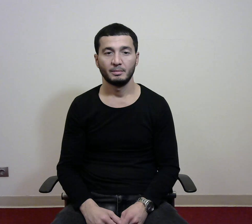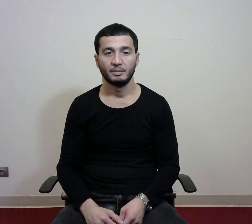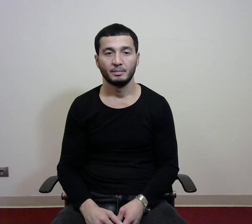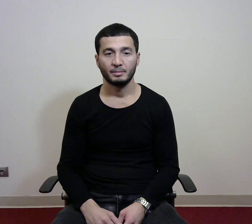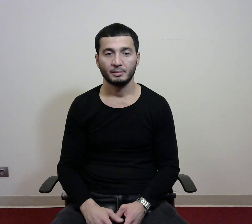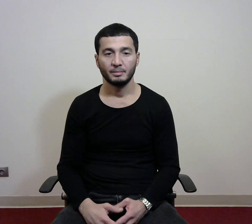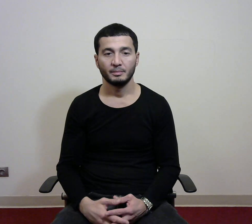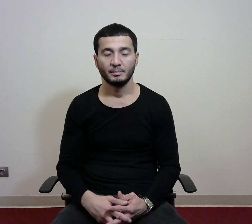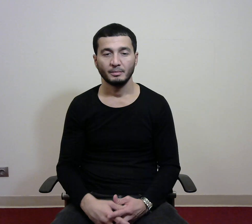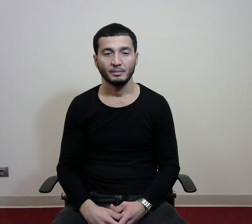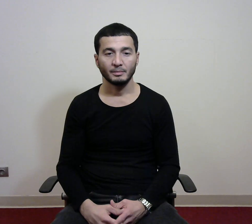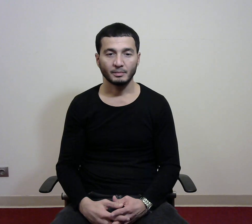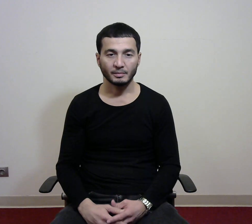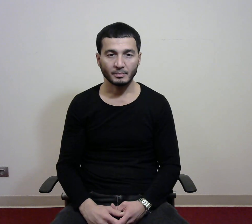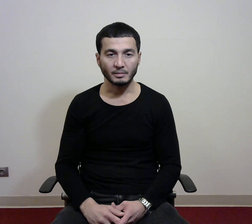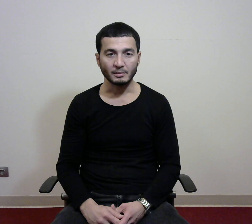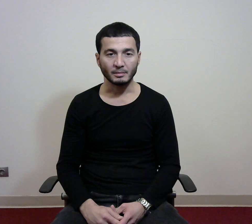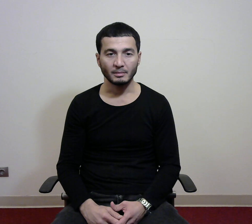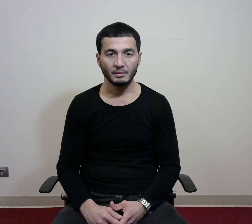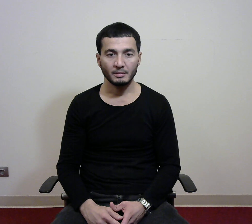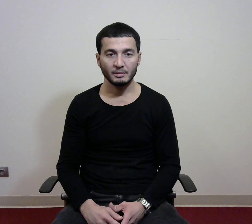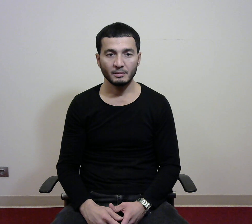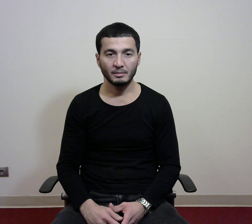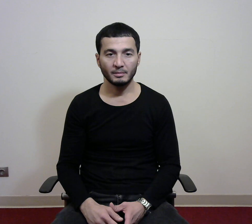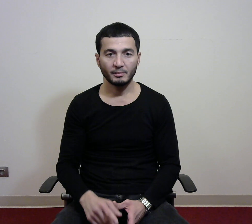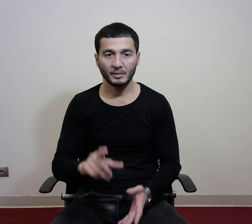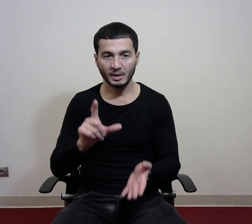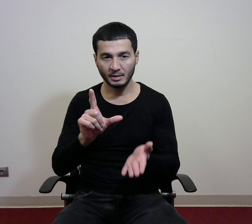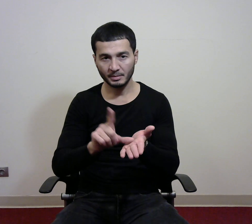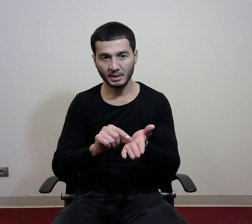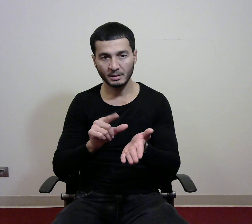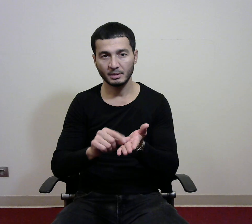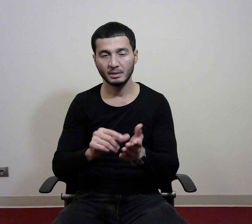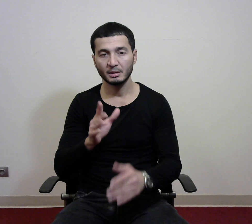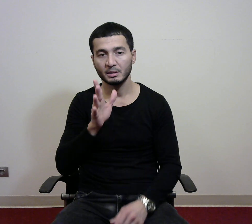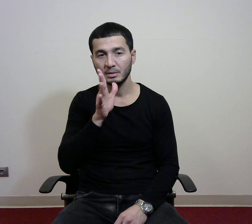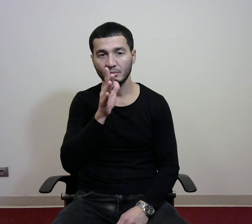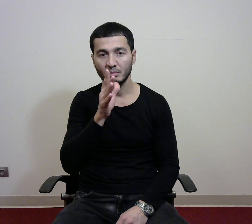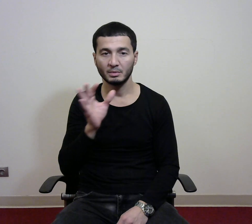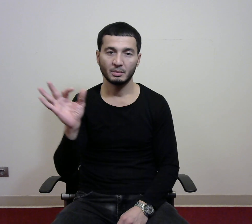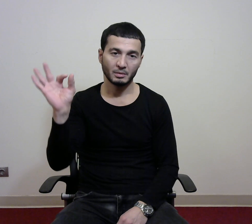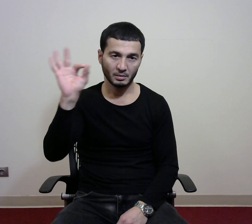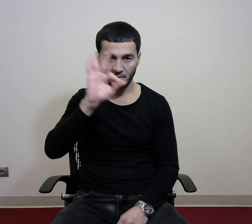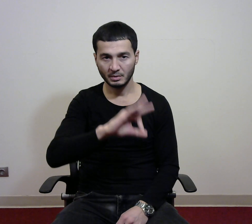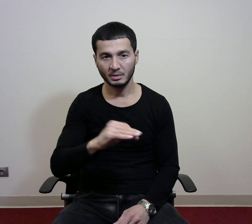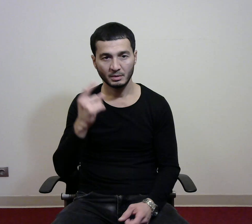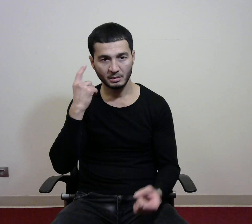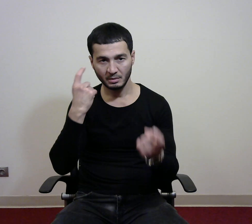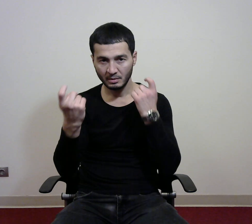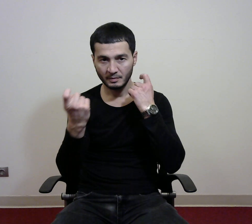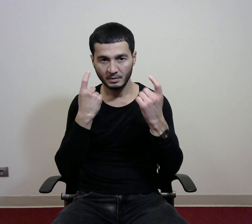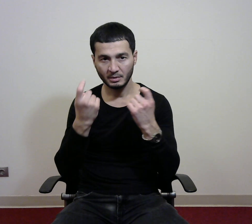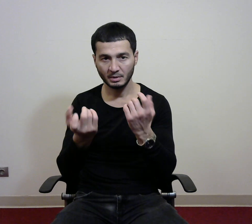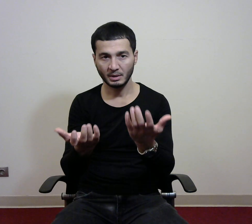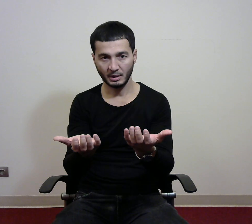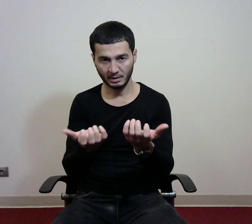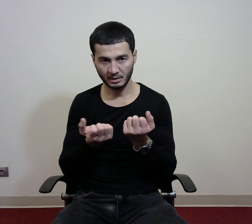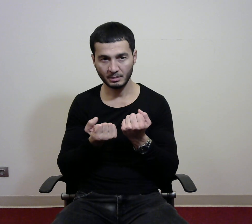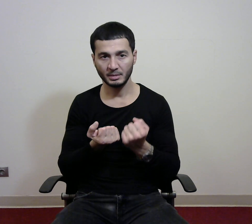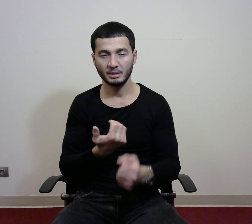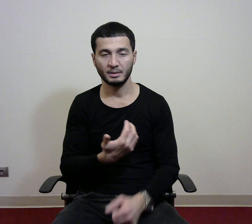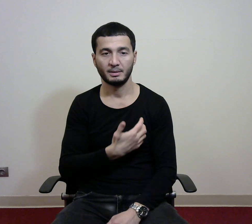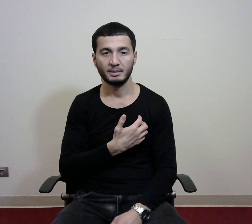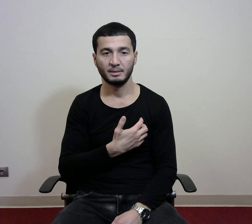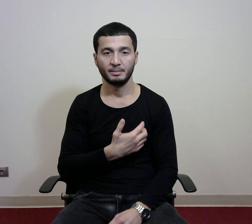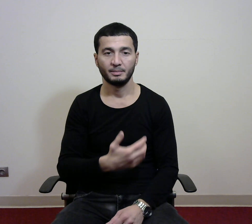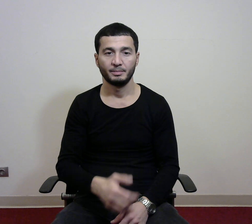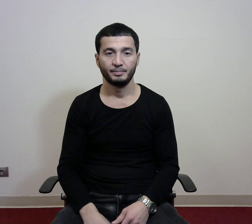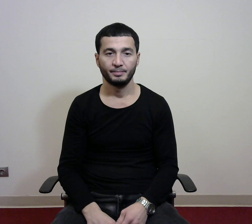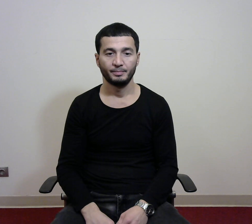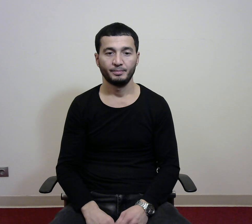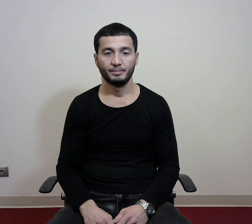Pensiya yaşı haqqında məlumat almaq istəyirəm